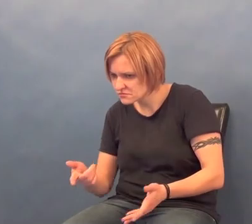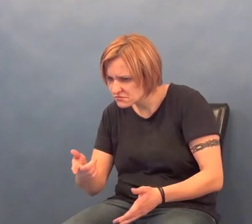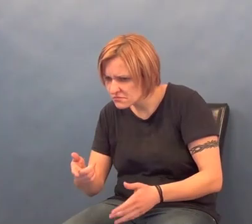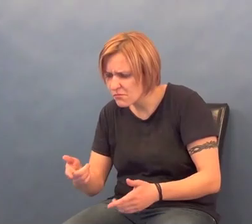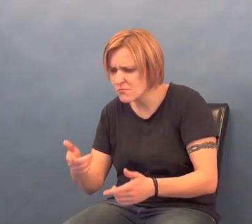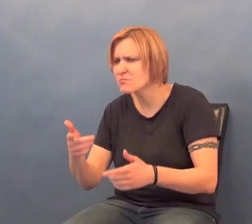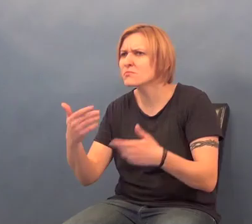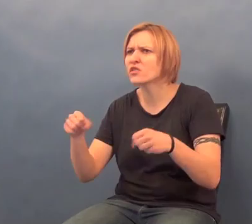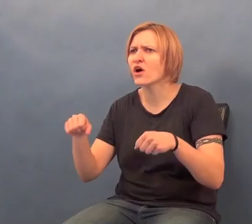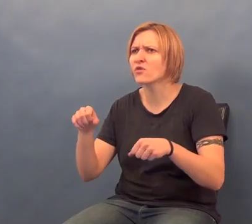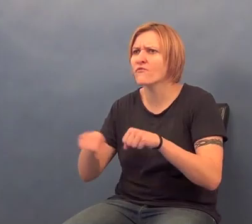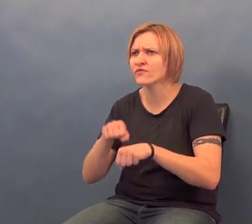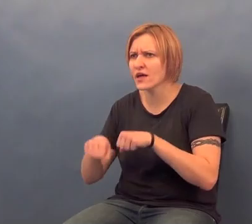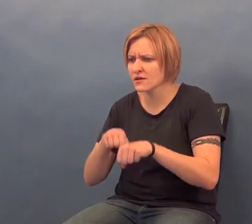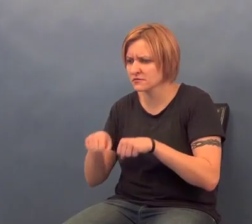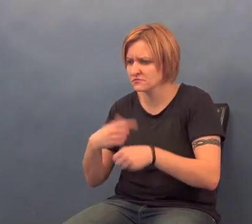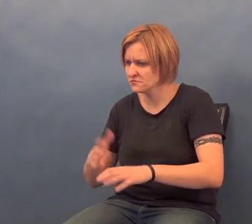Zakaz motorowerów.